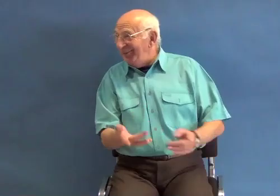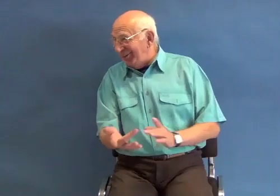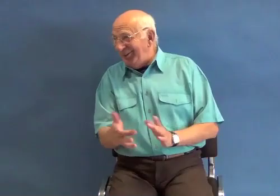Albo.